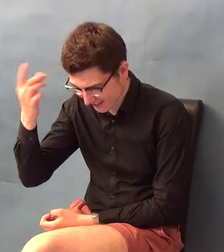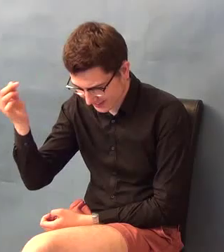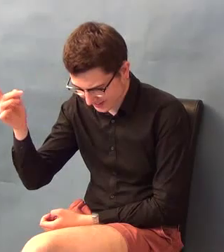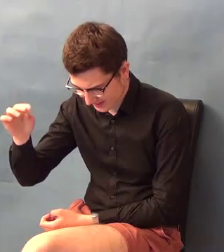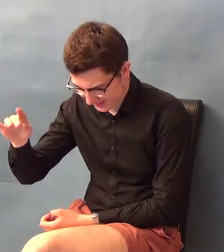Poczekaj.